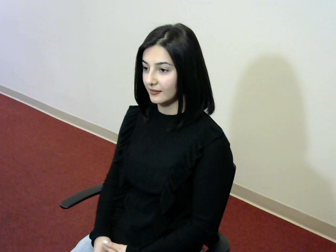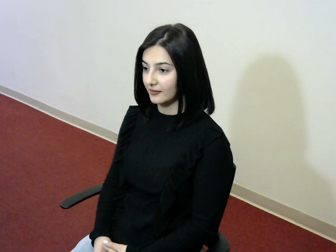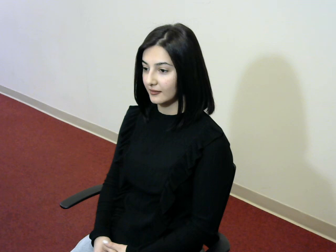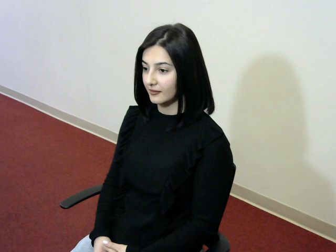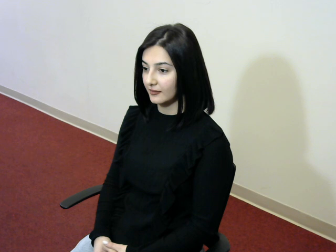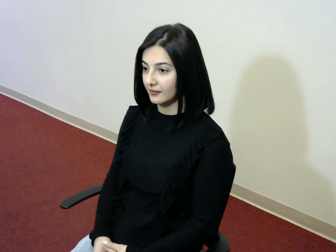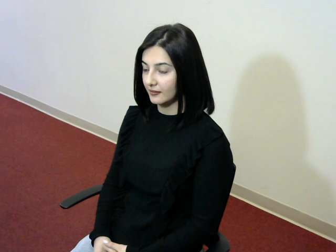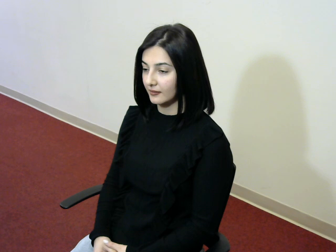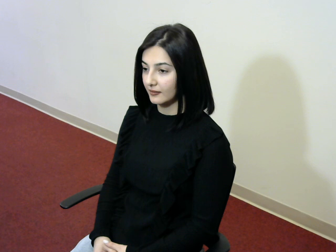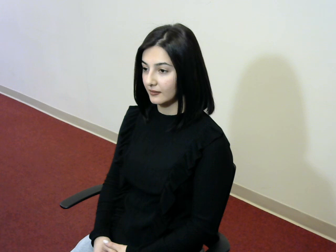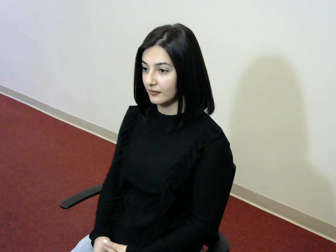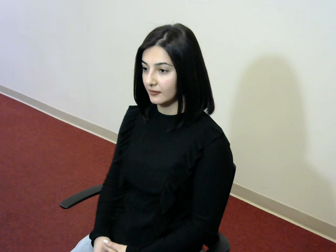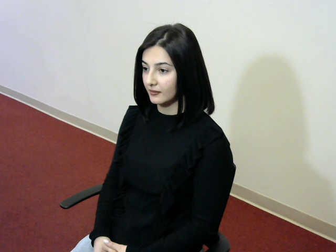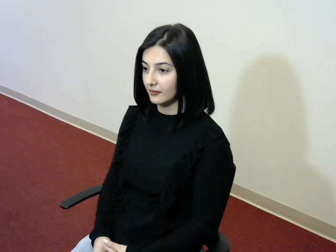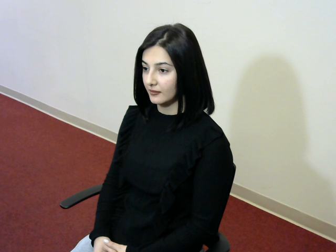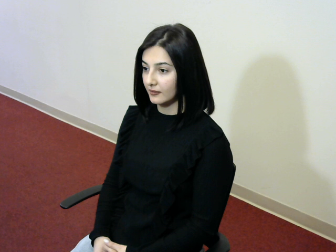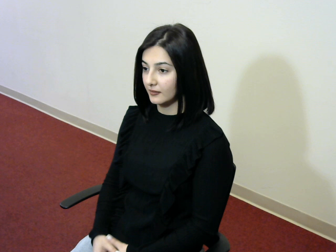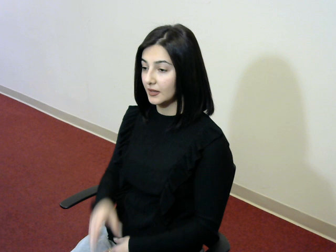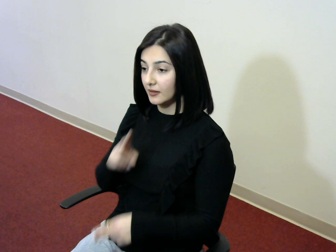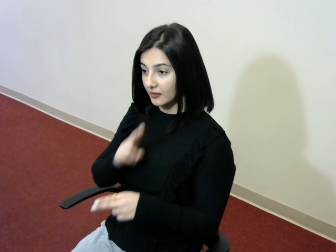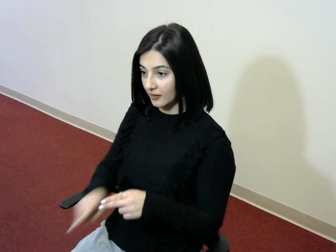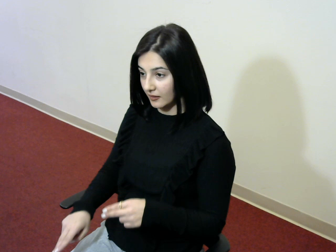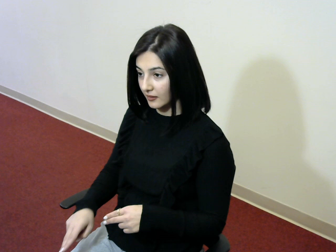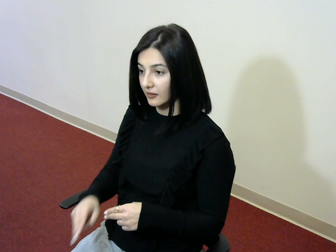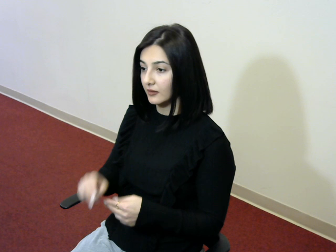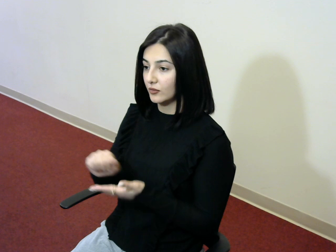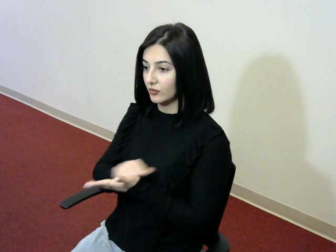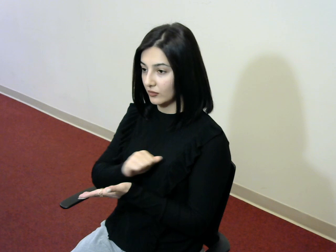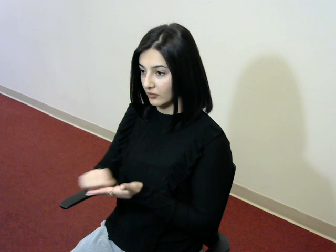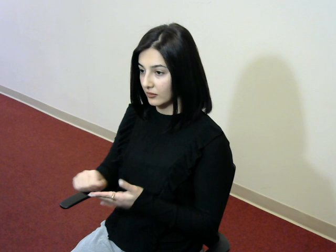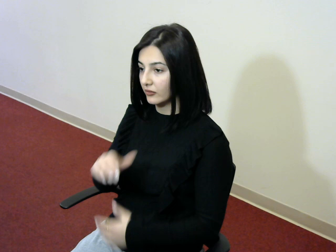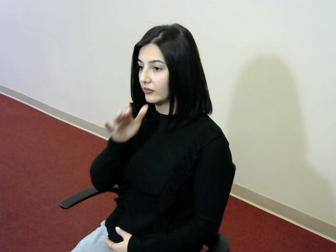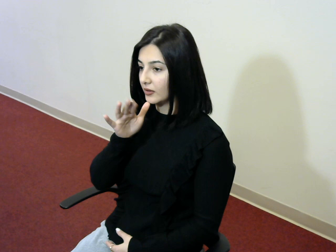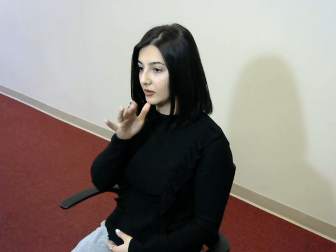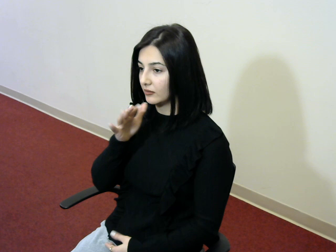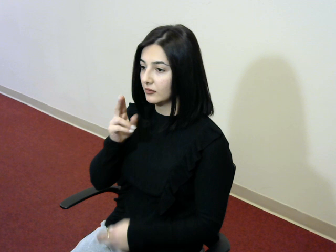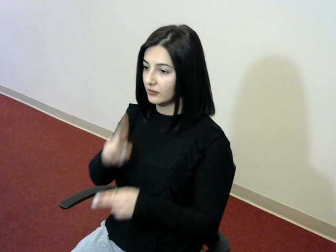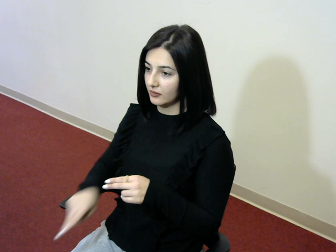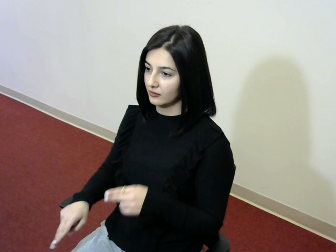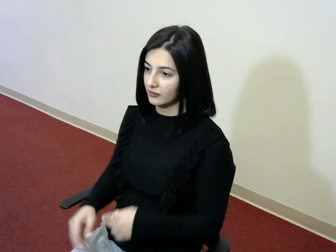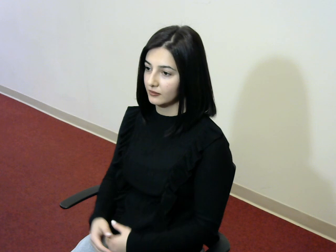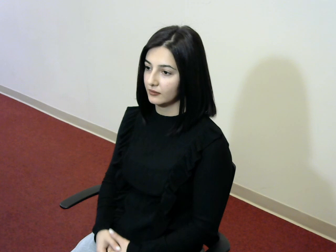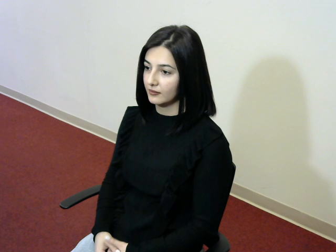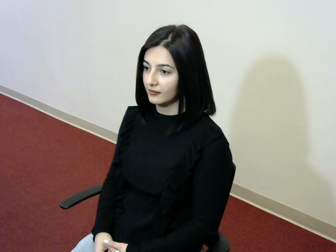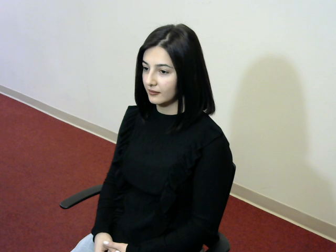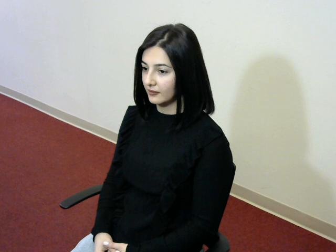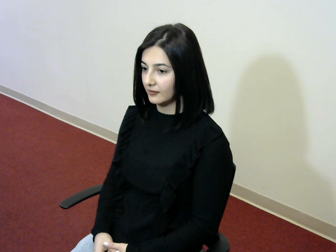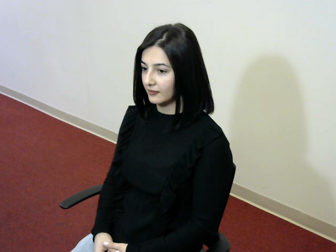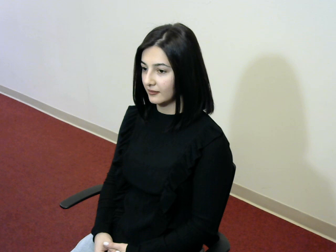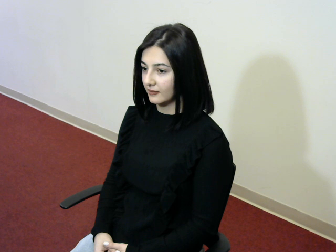İtmiş sənədin vaxtı bitib